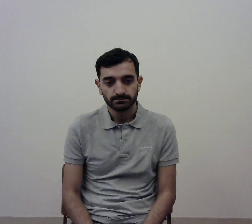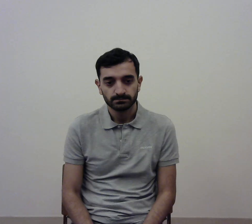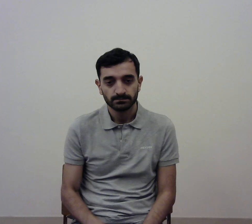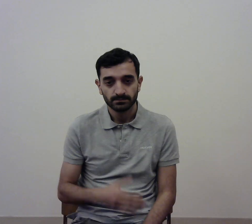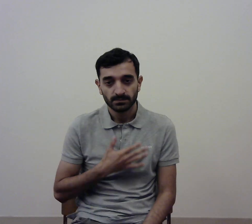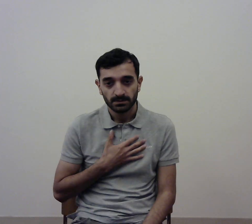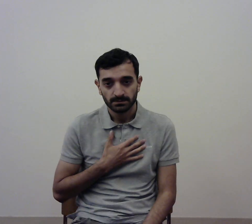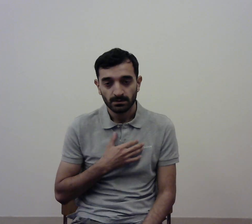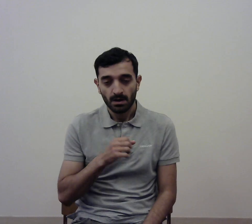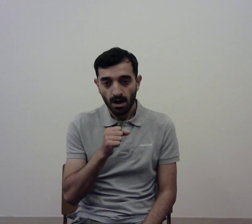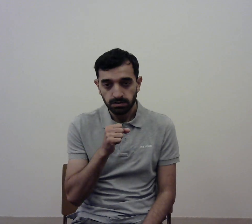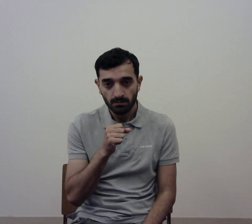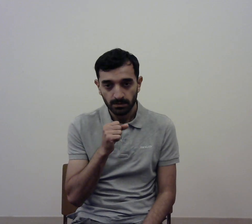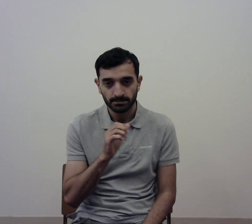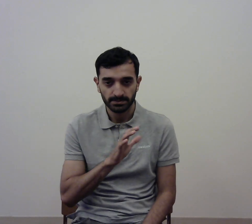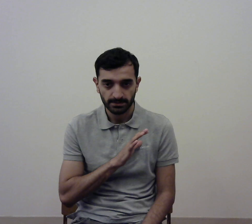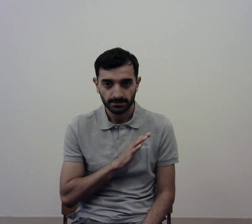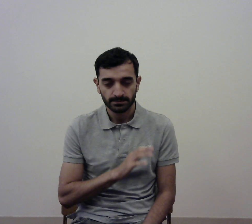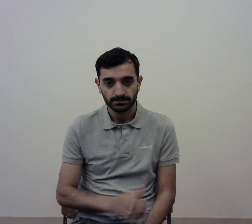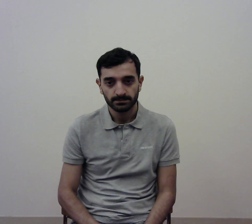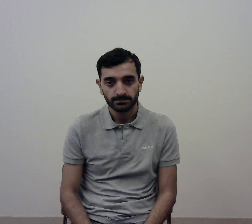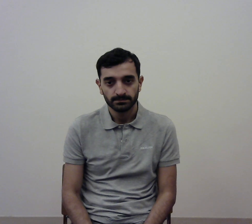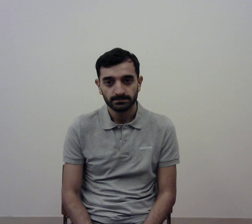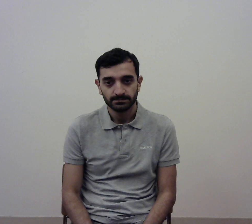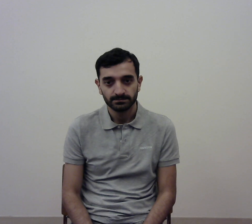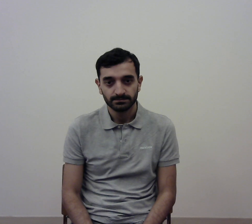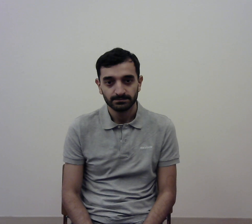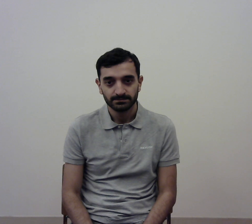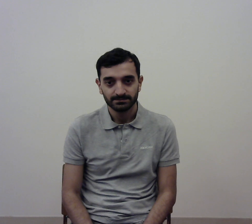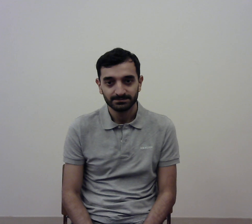Mən zökəm olmuşam